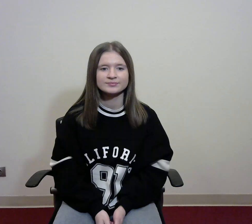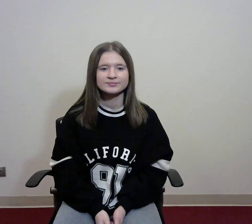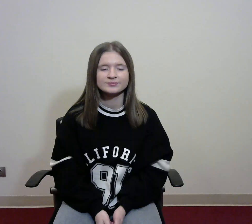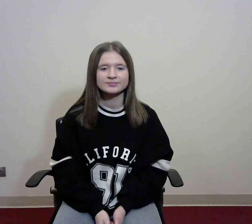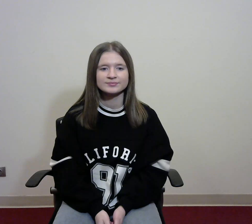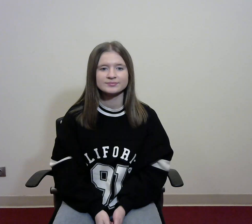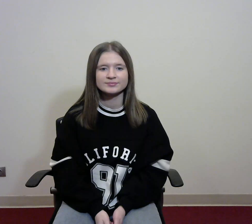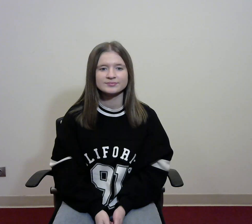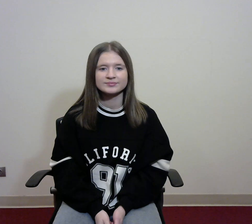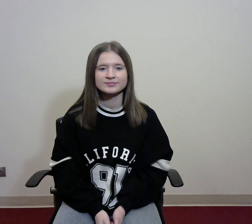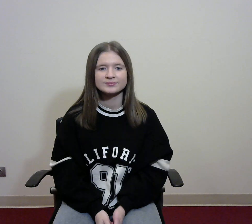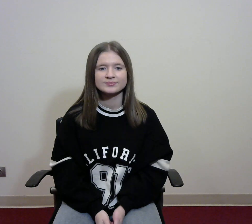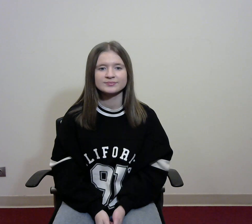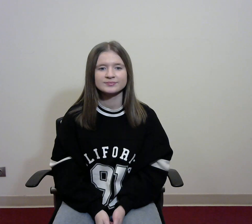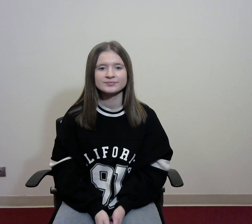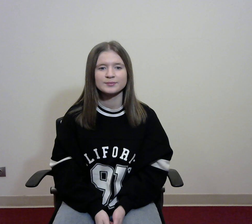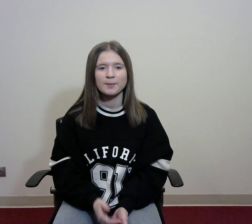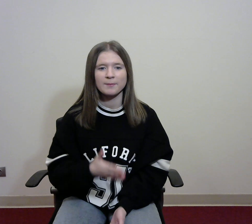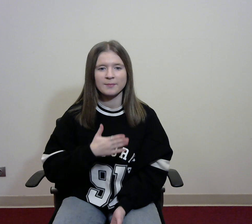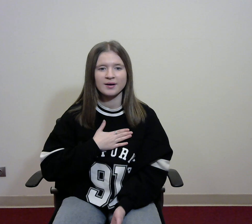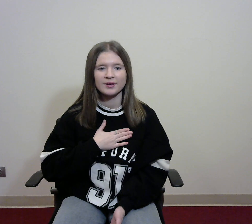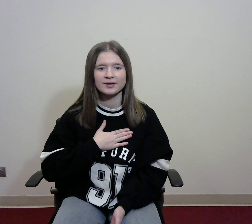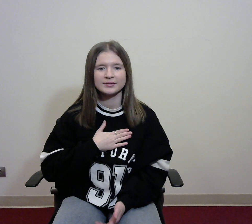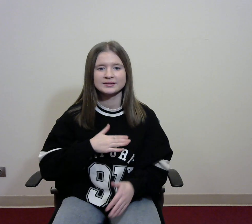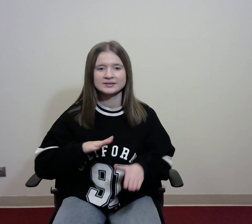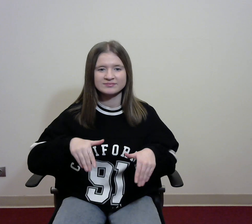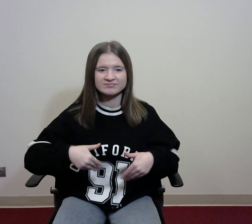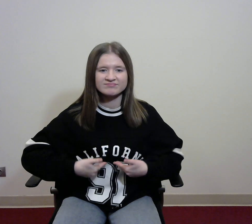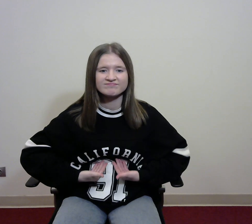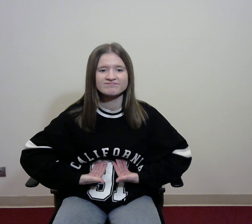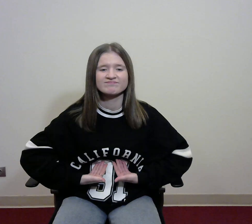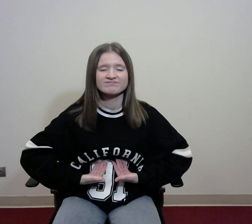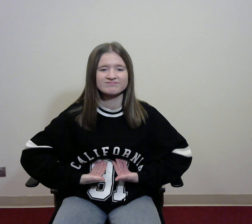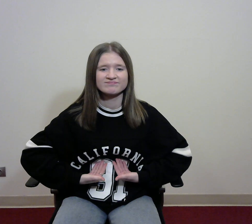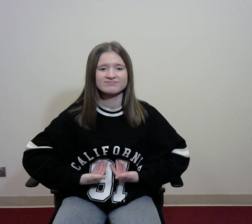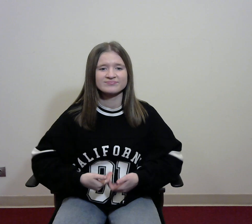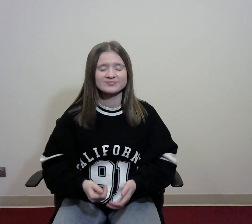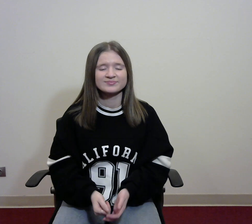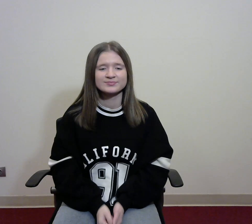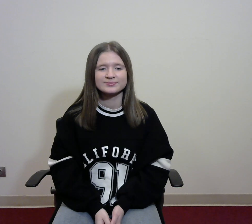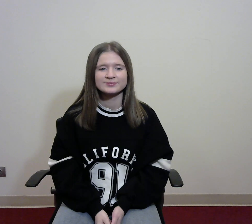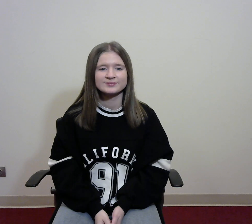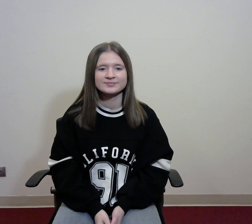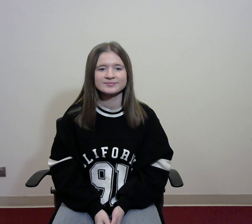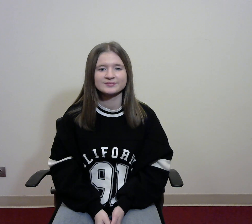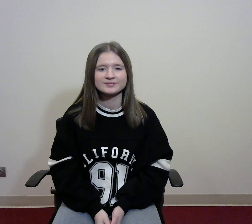Mən acmışam